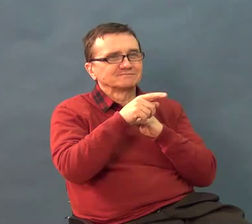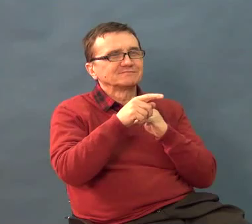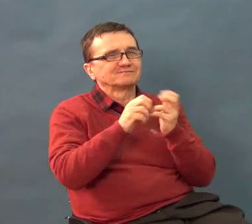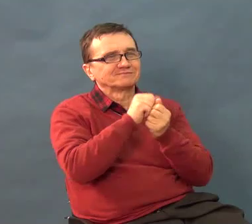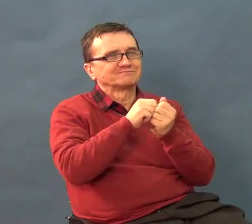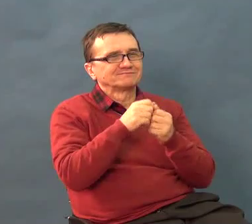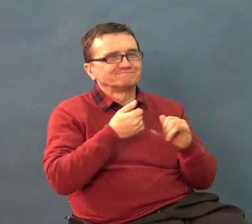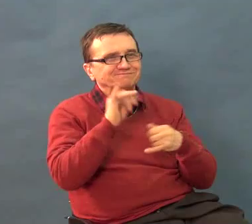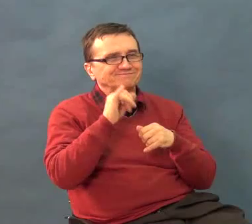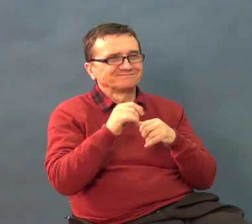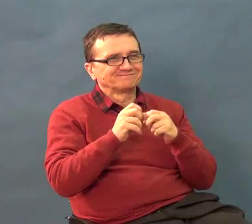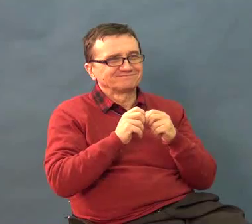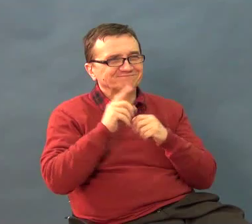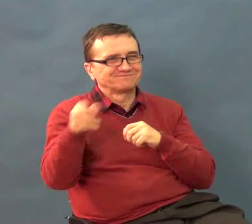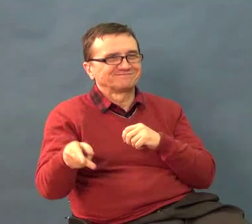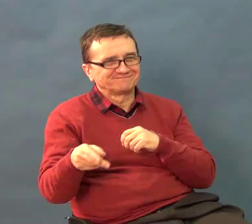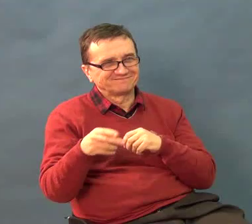Jest awantura i ktoś wykopał kota na zewnątrz.